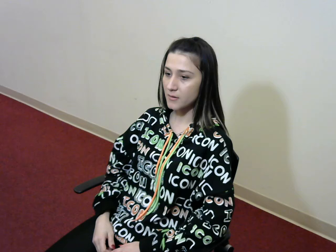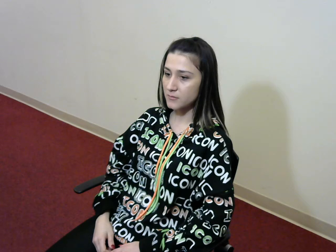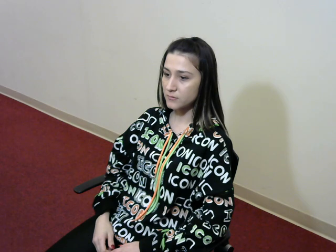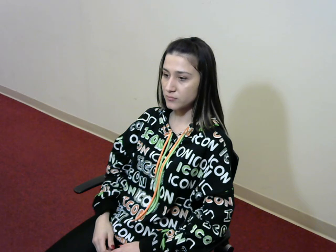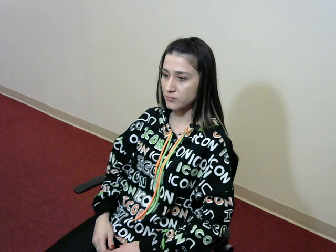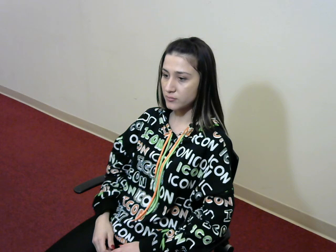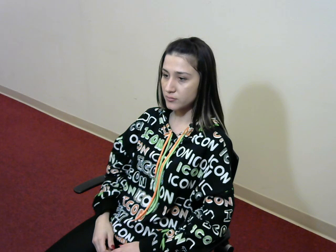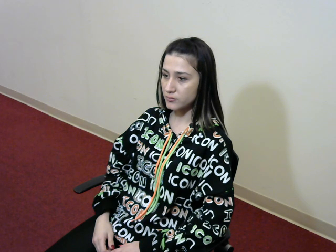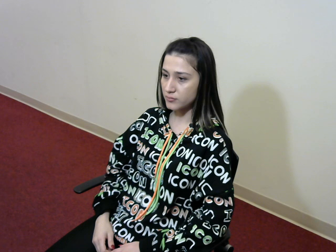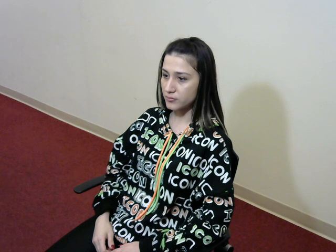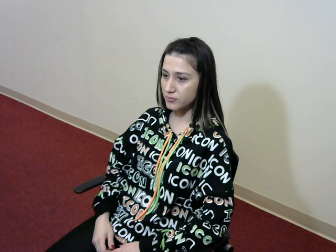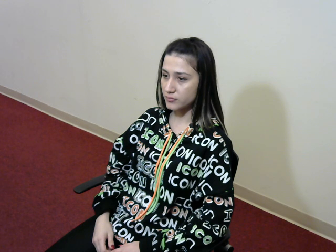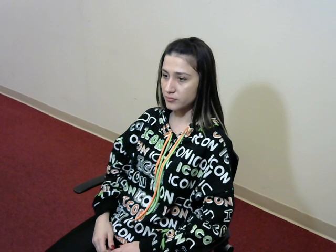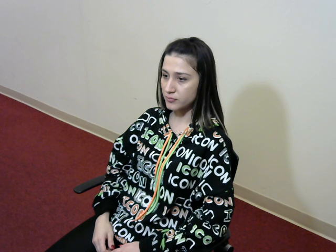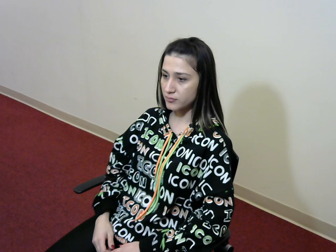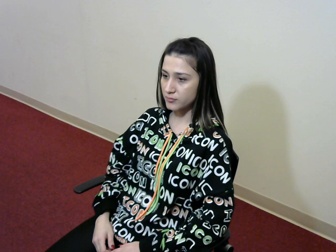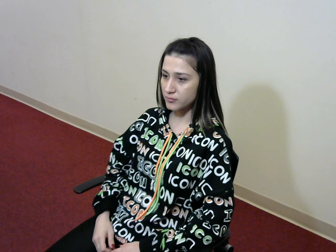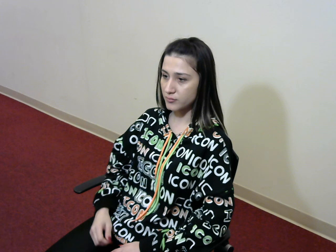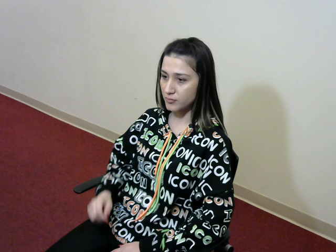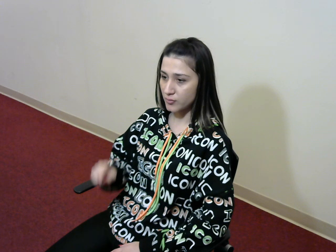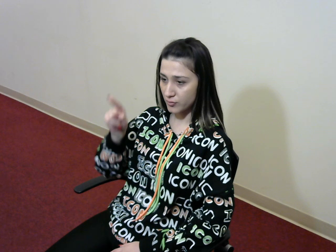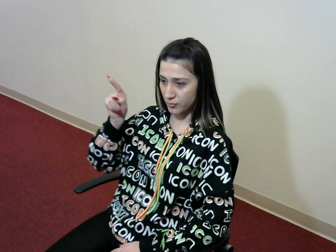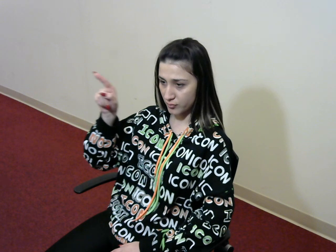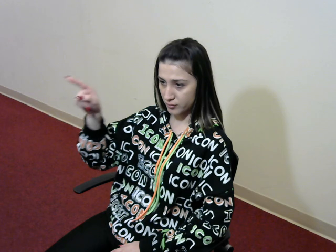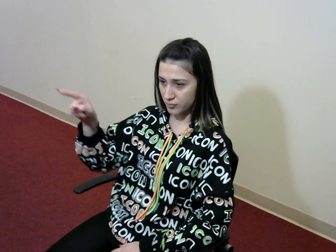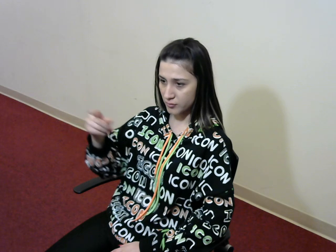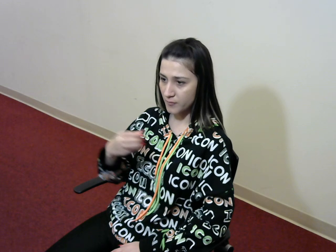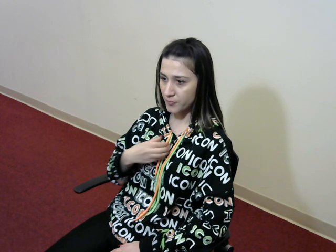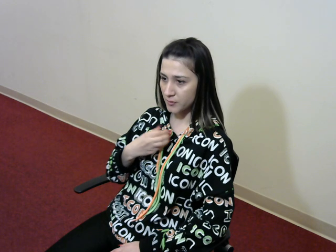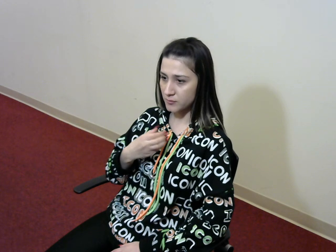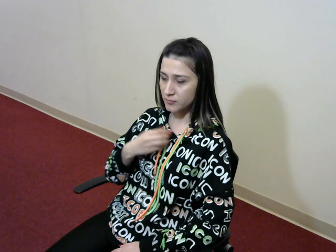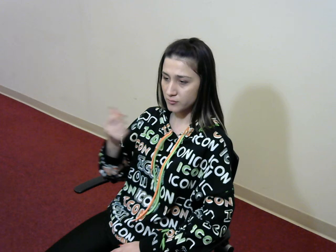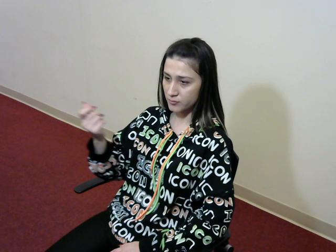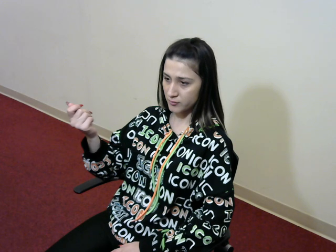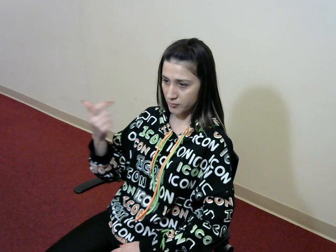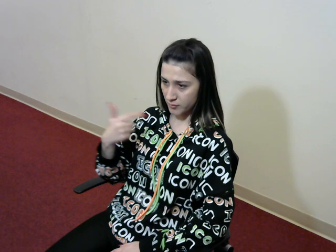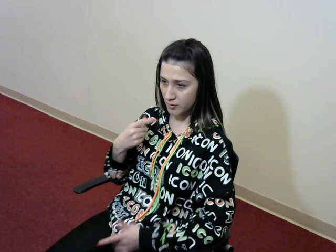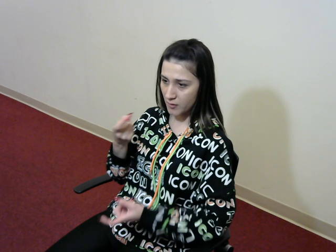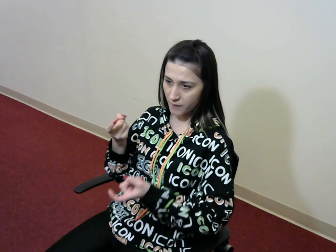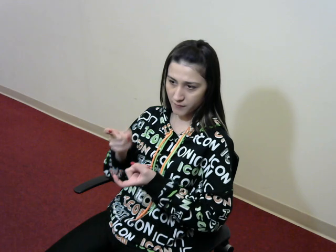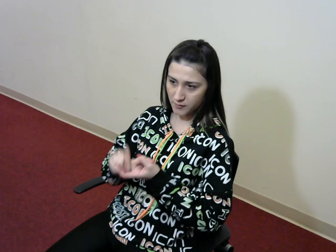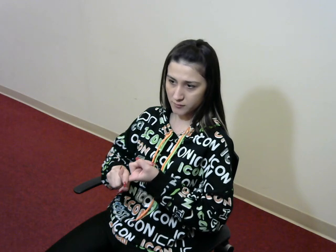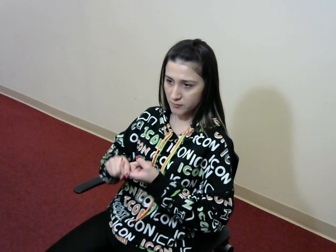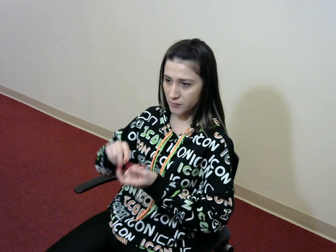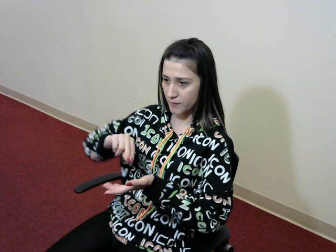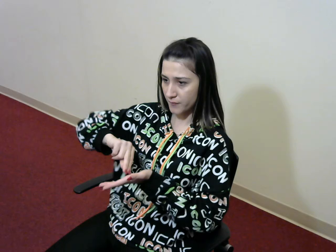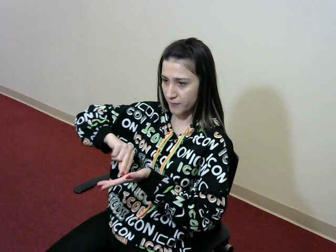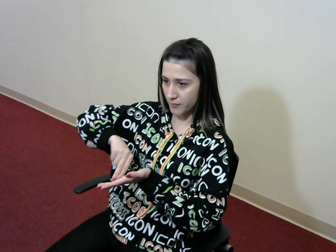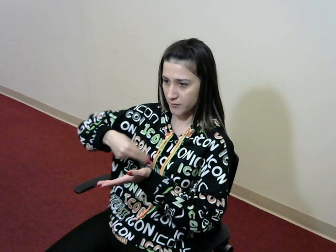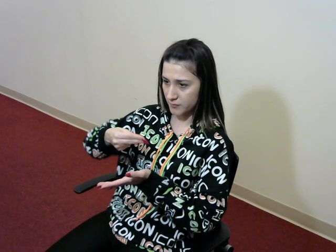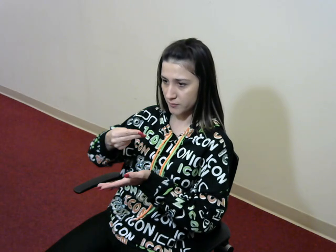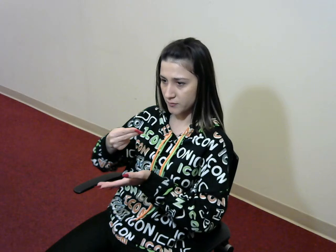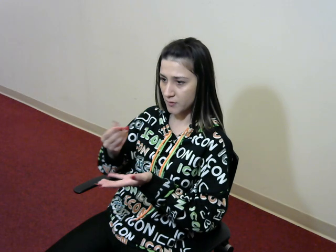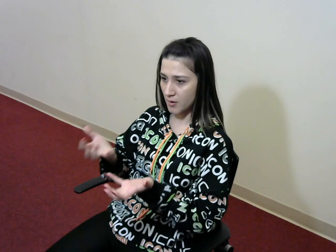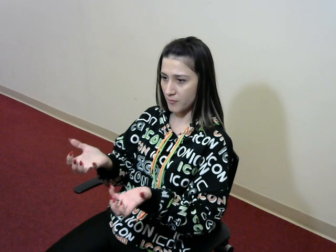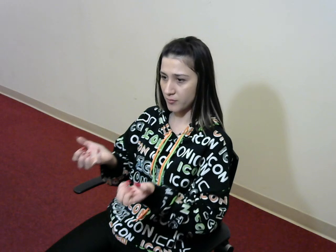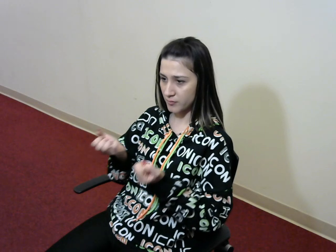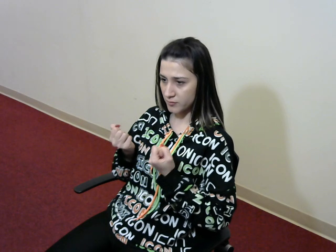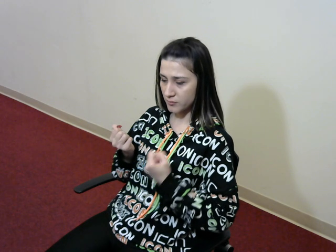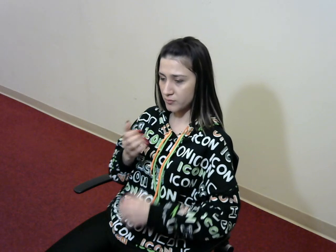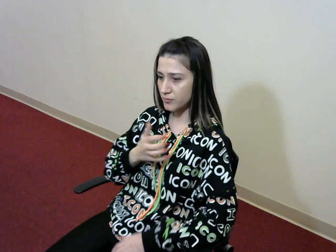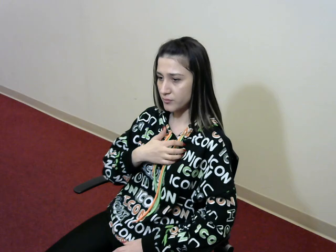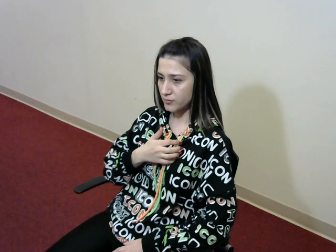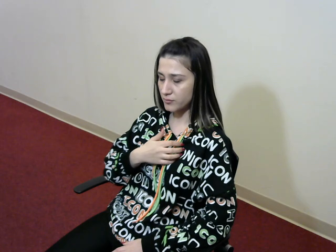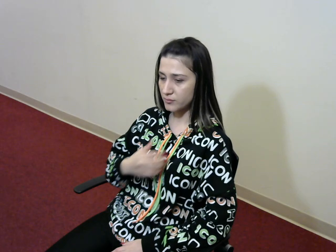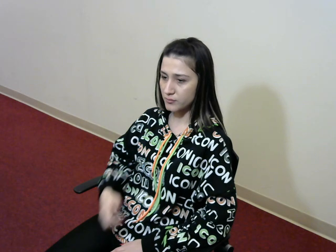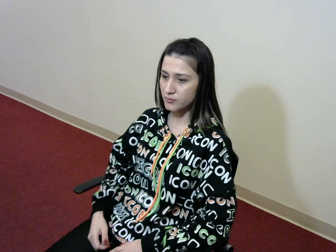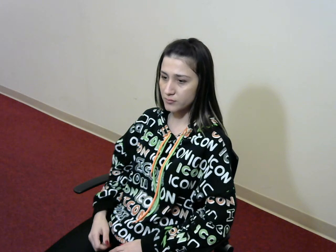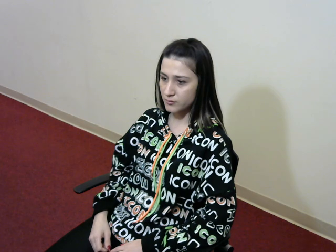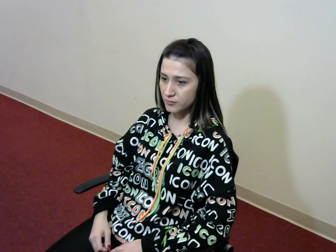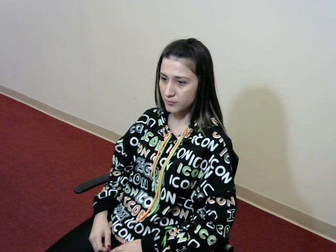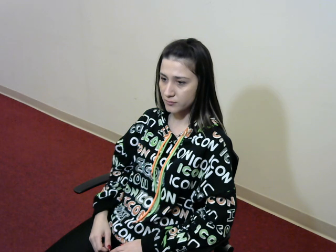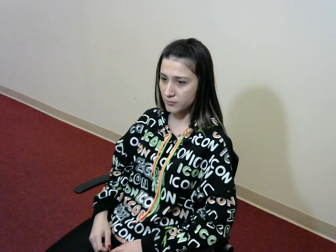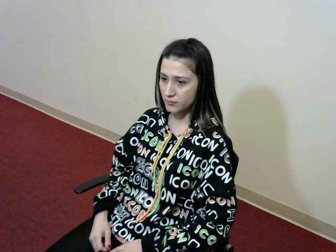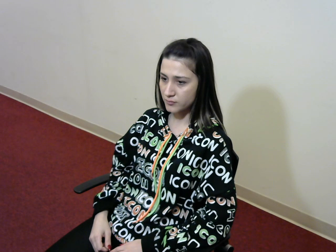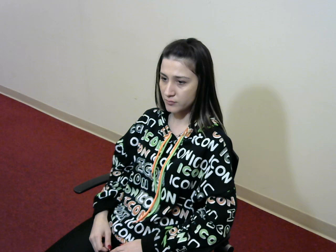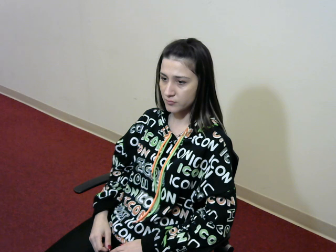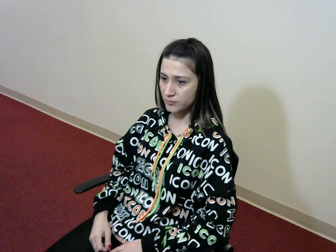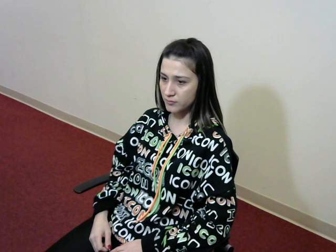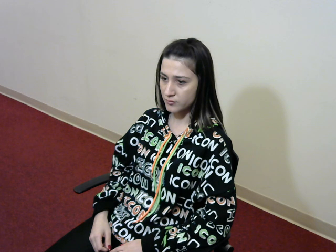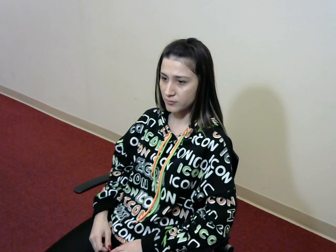O sosial müavinət ilə bağlı arayış almaq istəyir